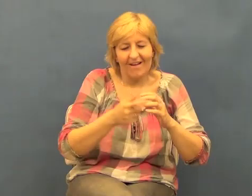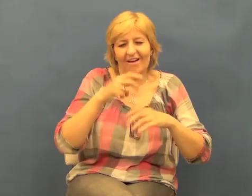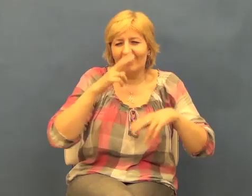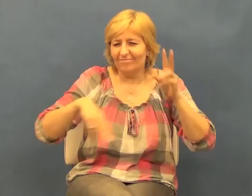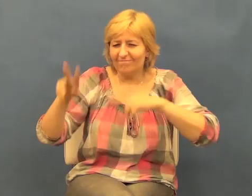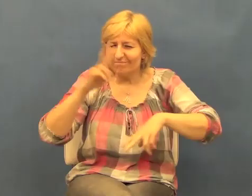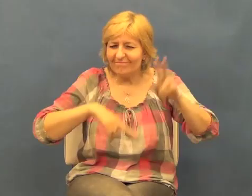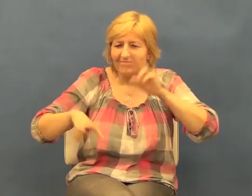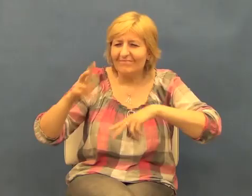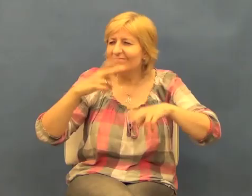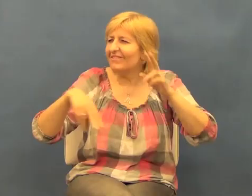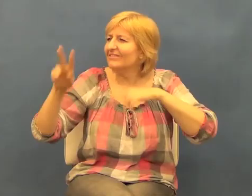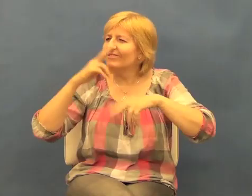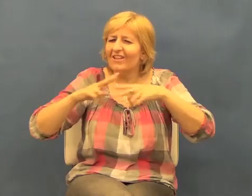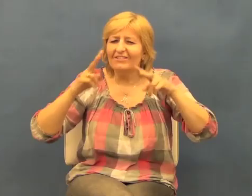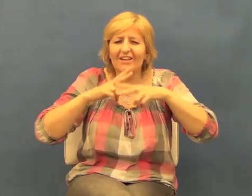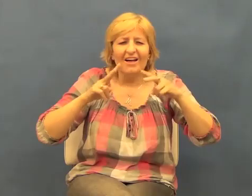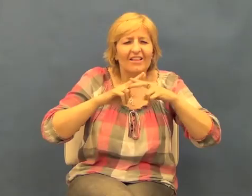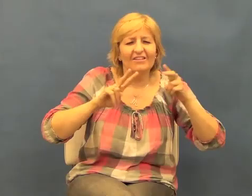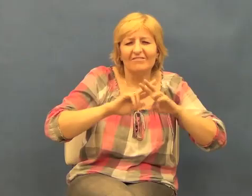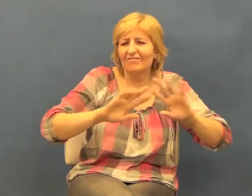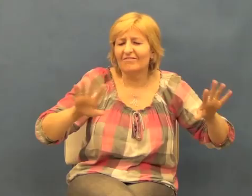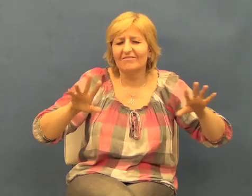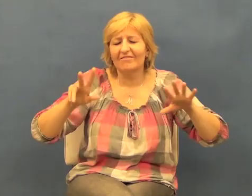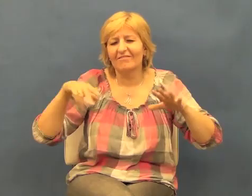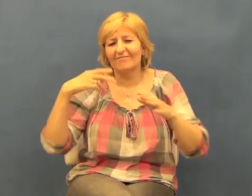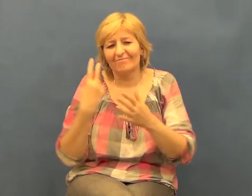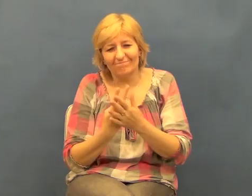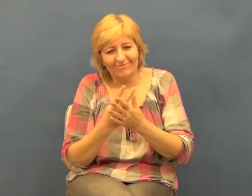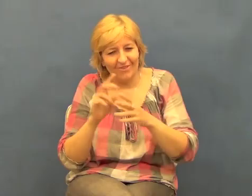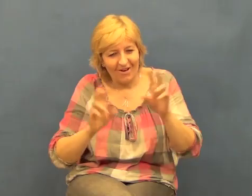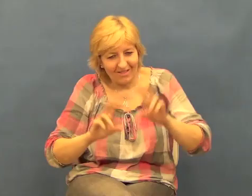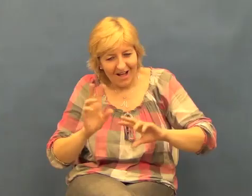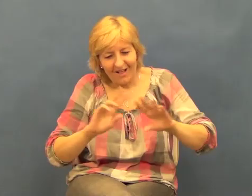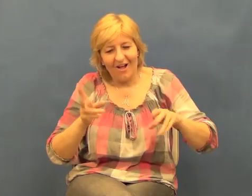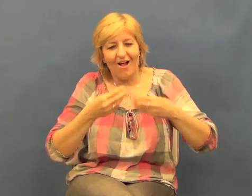Zwiedzali cały dzień, potem udali się zmęczeni do hotelu,